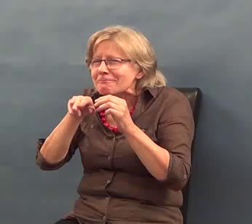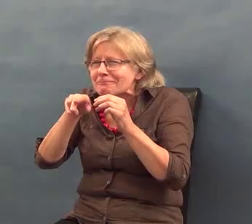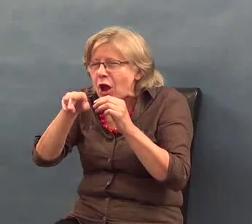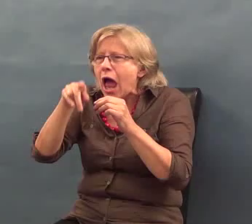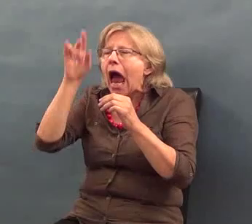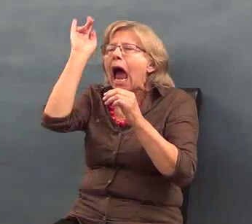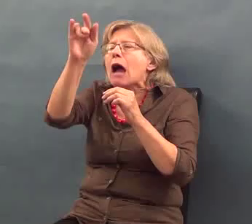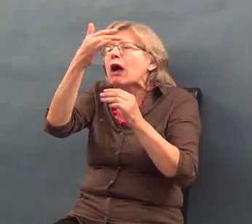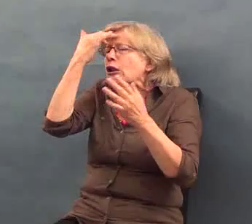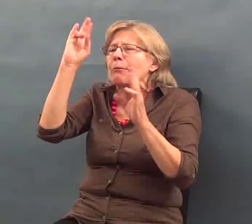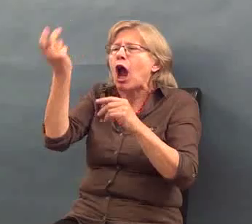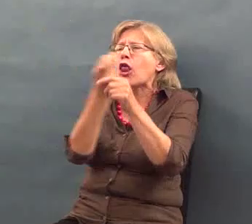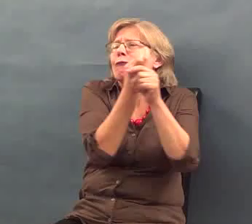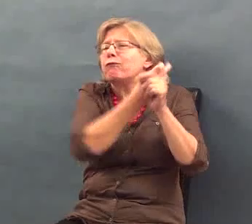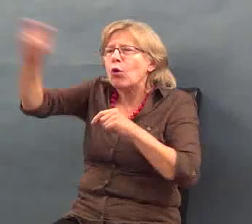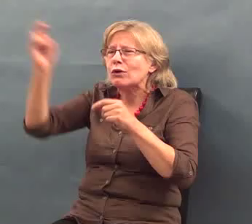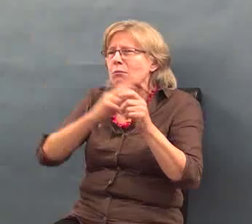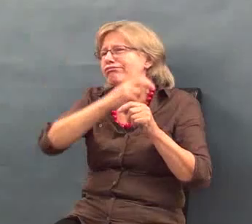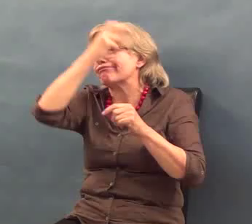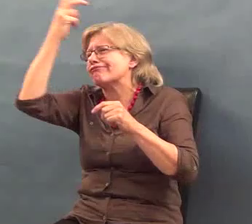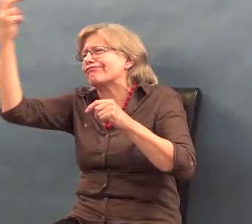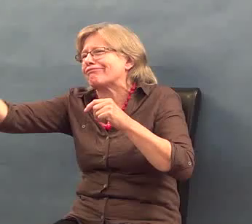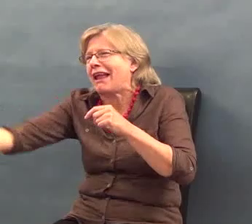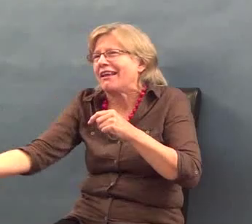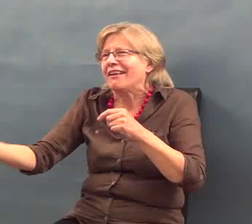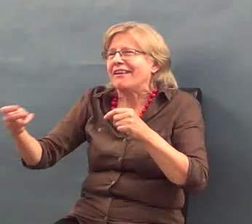Ze środka ktoś go wyrzucił, nie wiadomo kto.